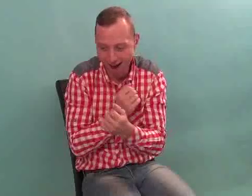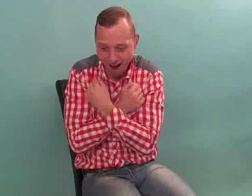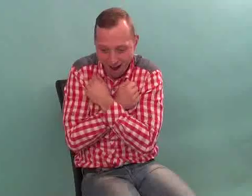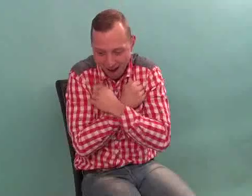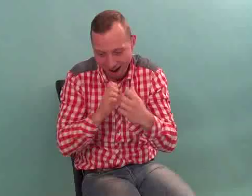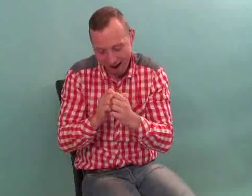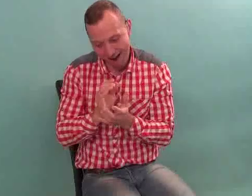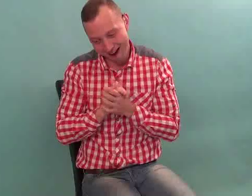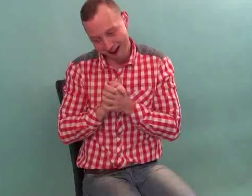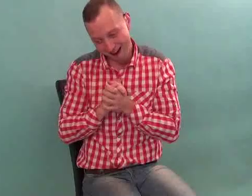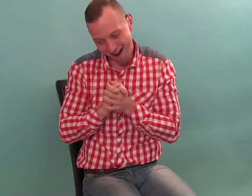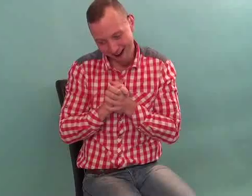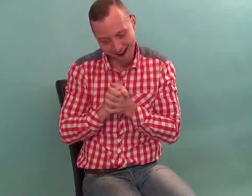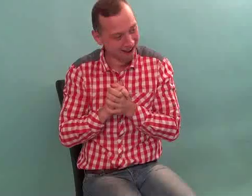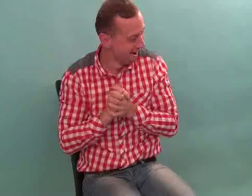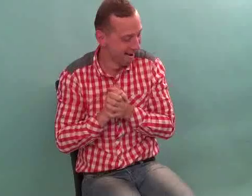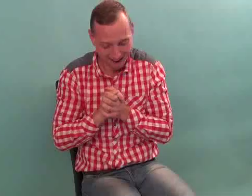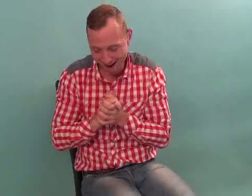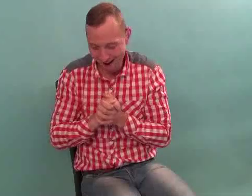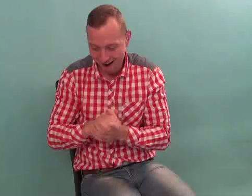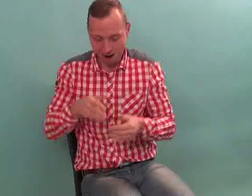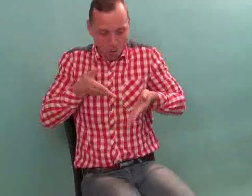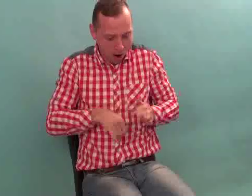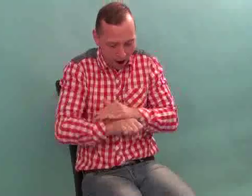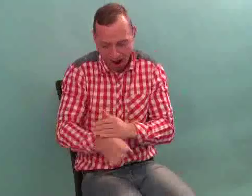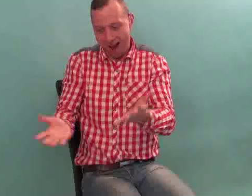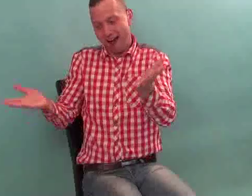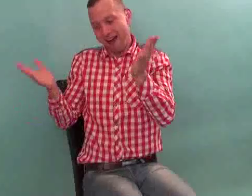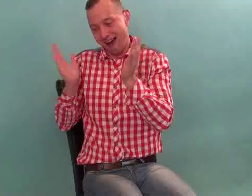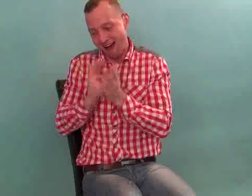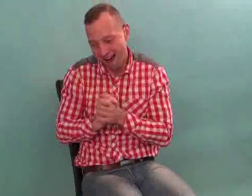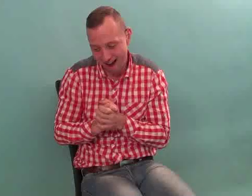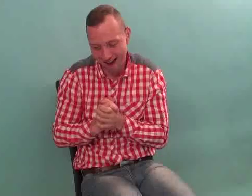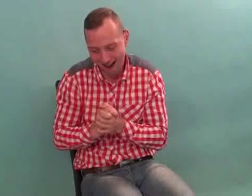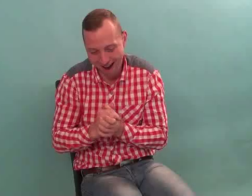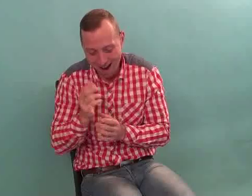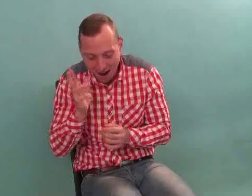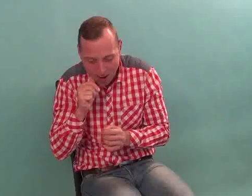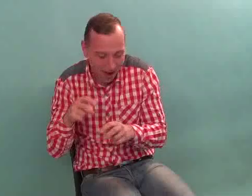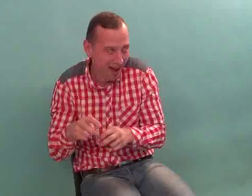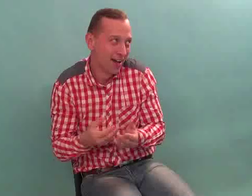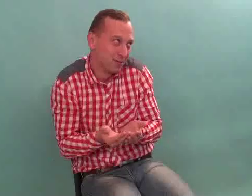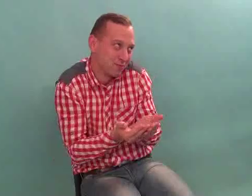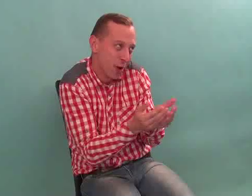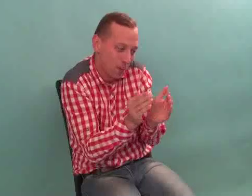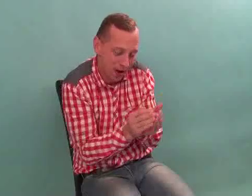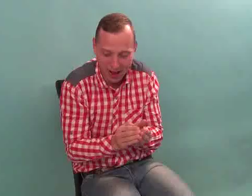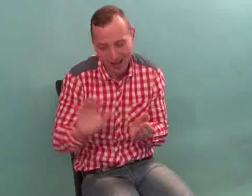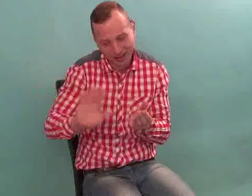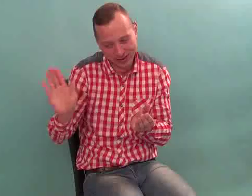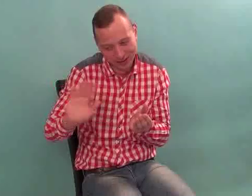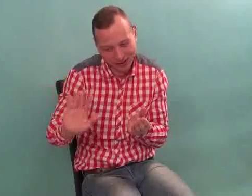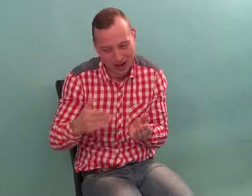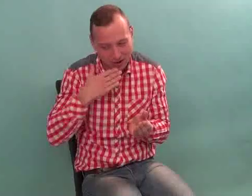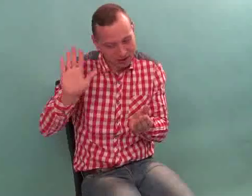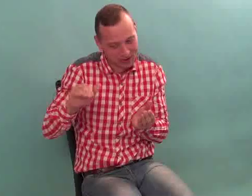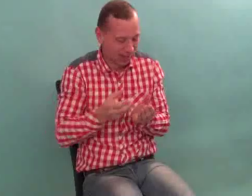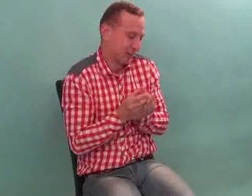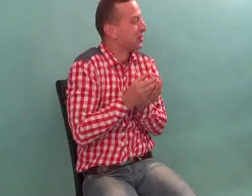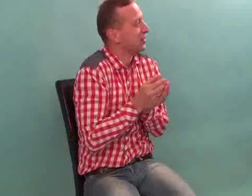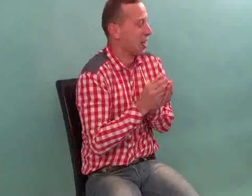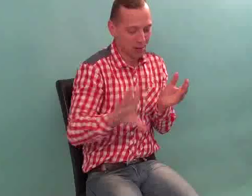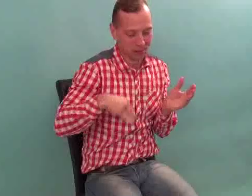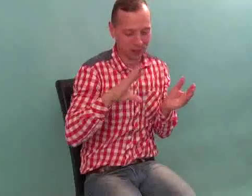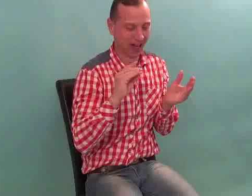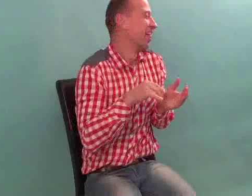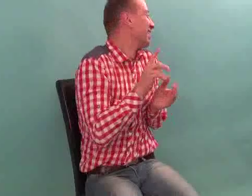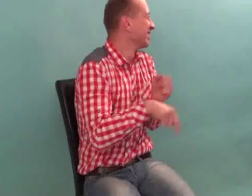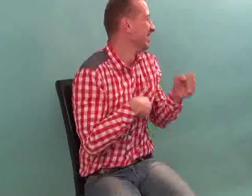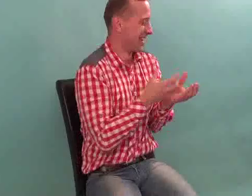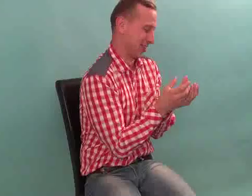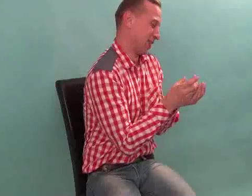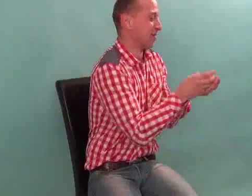Pięknie, żaba urodziła małe i podarowała swoje małe chłopakowi, chłopak wziął je na ręce, pomachał, podziękował i razem z psem odeszli.